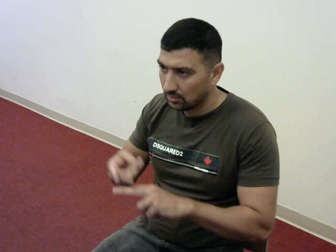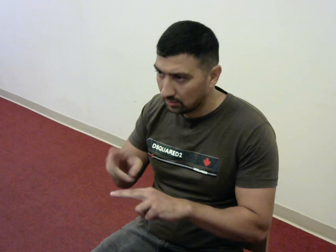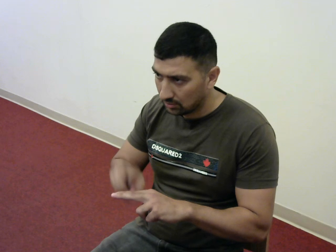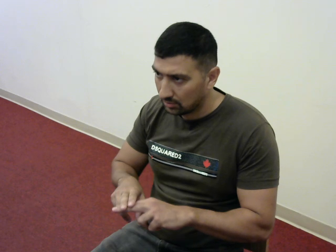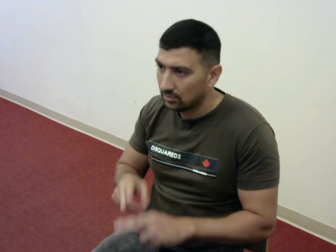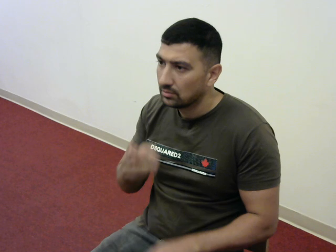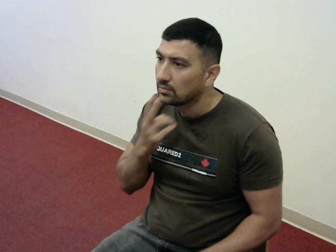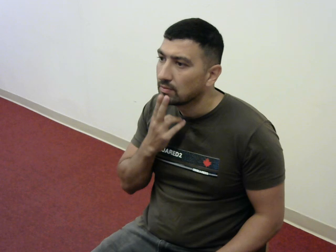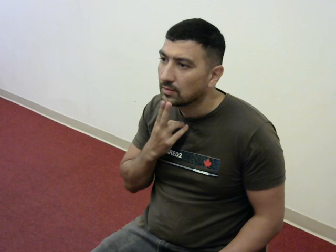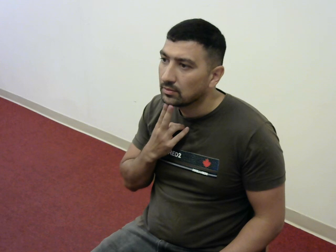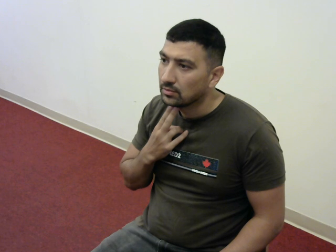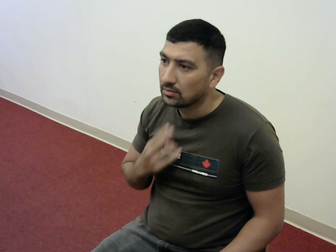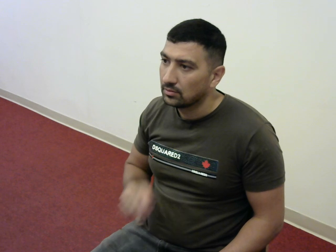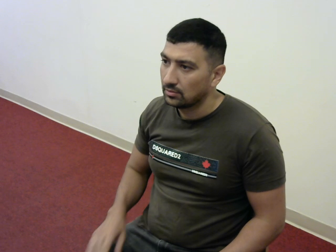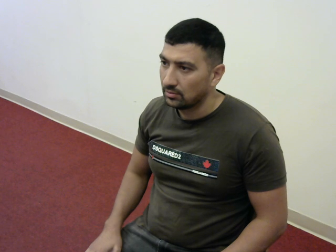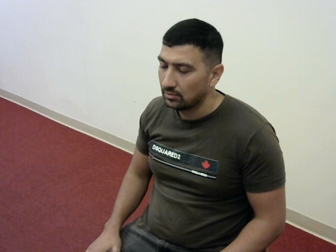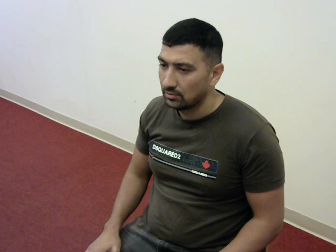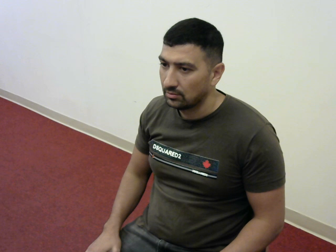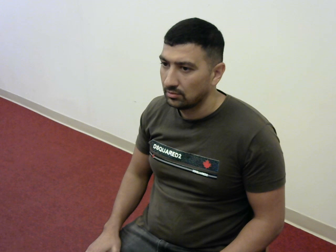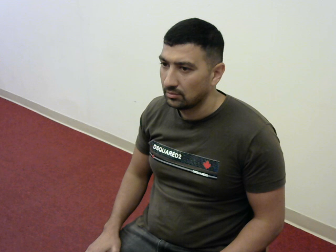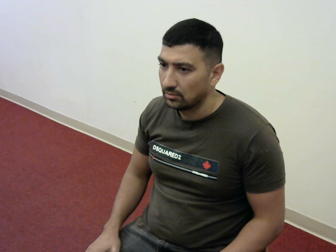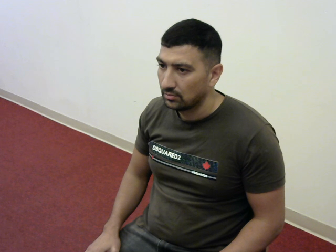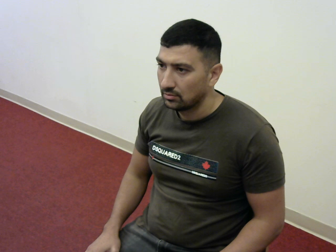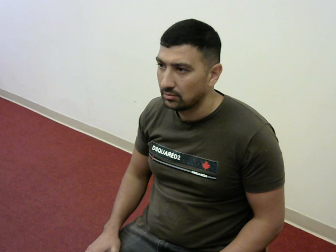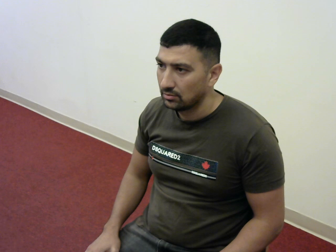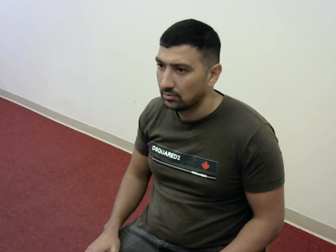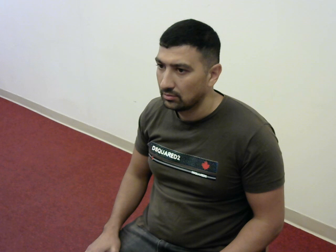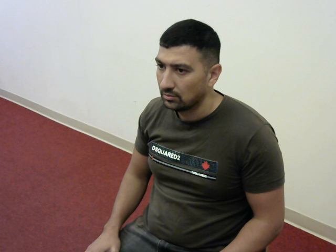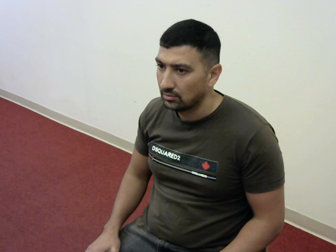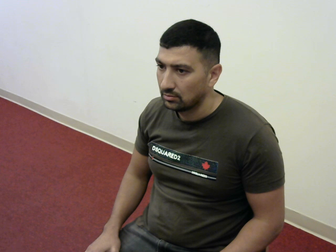Bu halaldır?